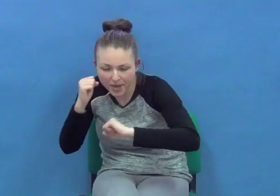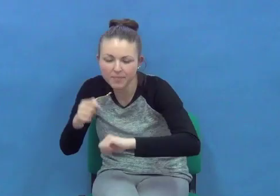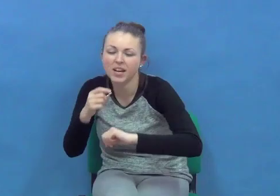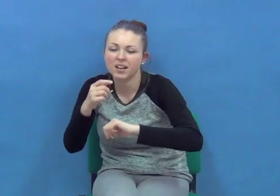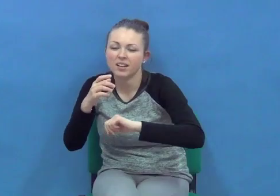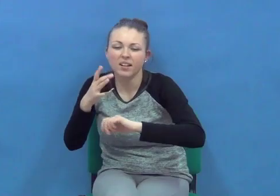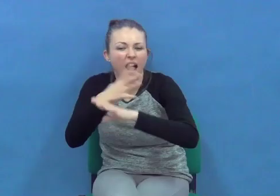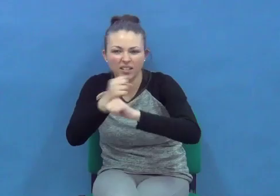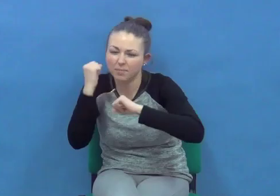Nic to nie dało.